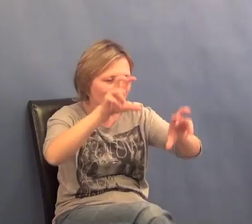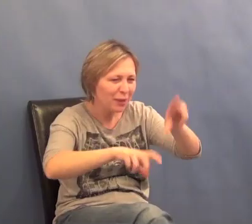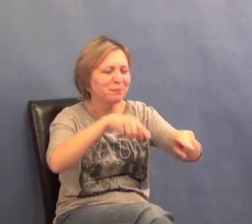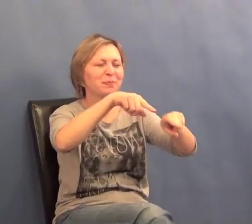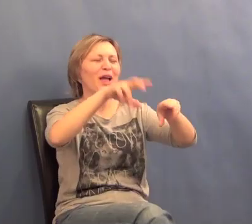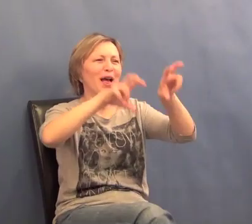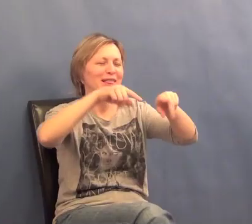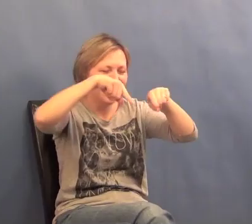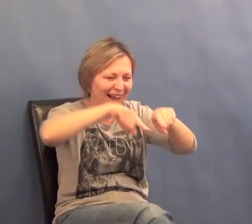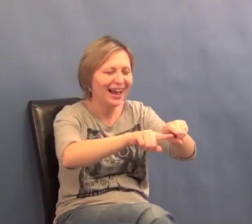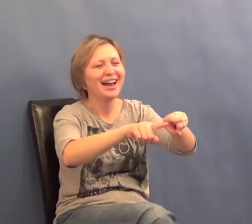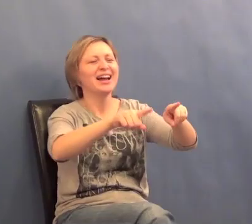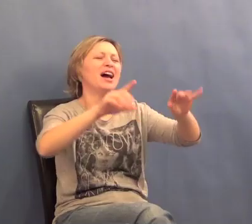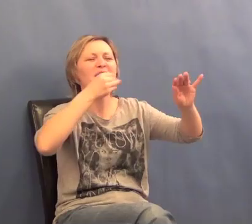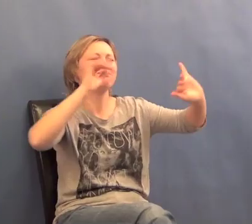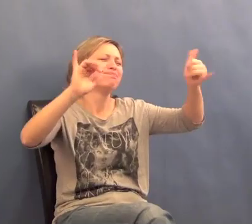A tam w hotelu jedzą, rozmawiają.